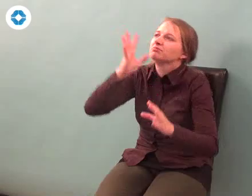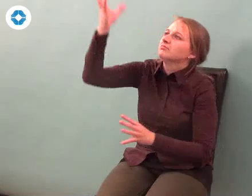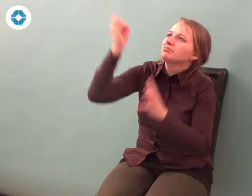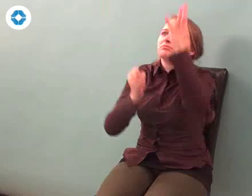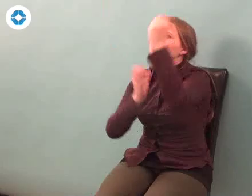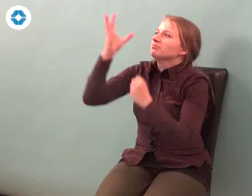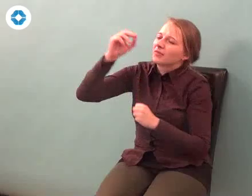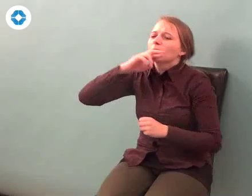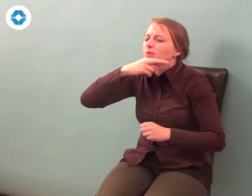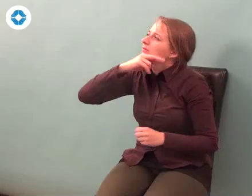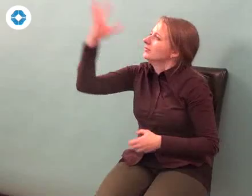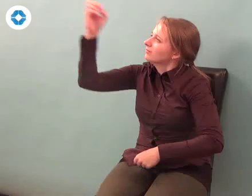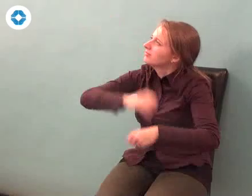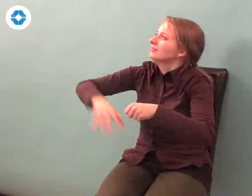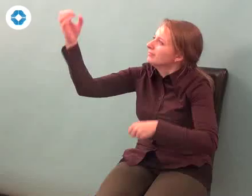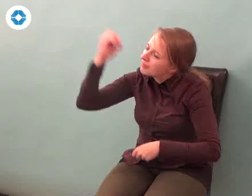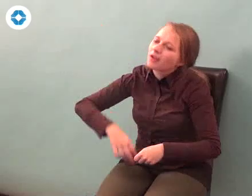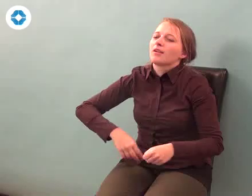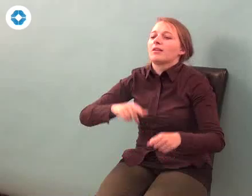Zrywa gruszki do worka na brzuchu.